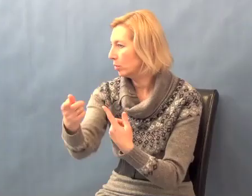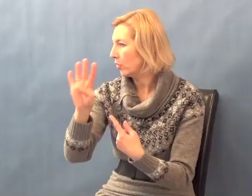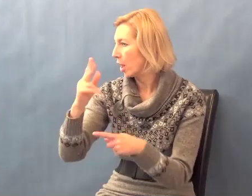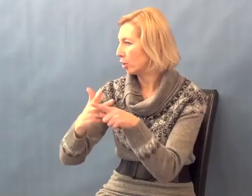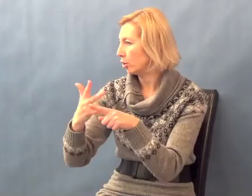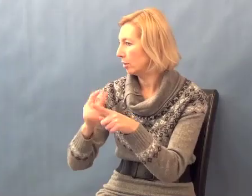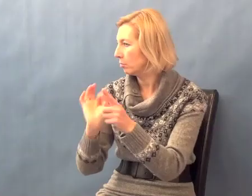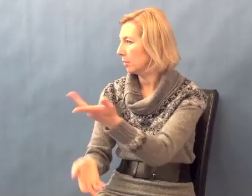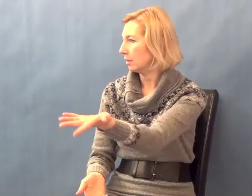Pasuje jej o 4:30.